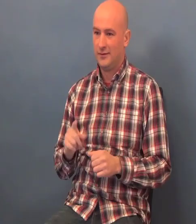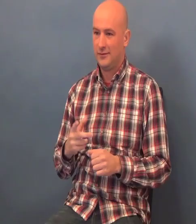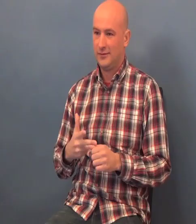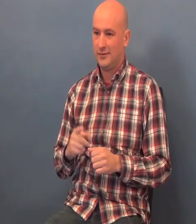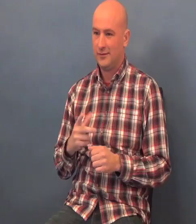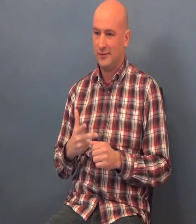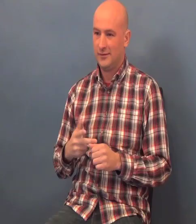Trzydzieści minut, trzydzieści minut.